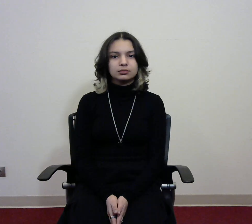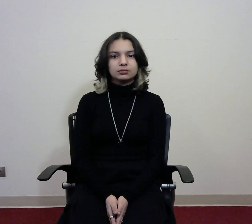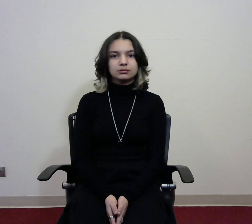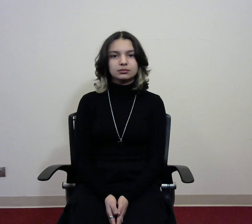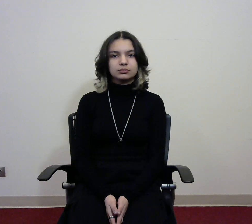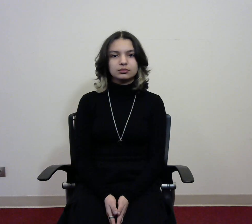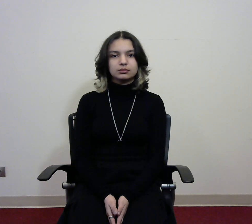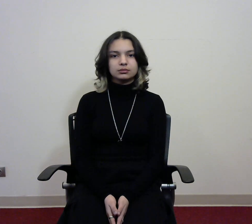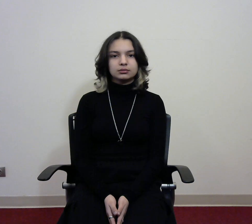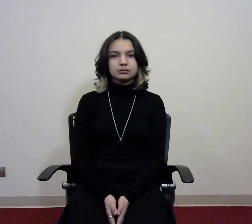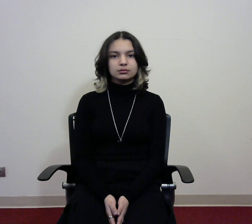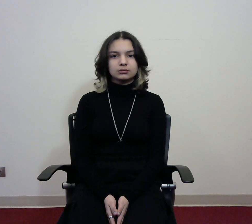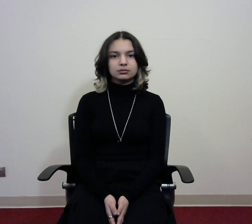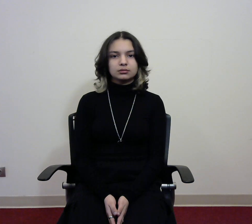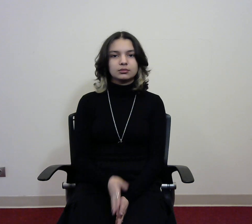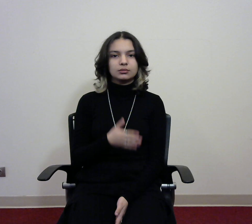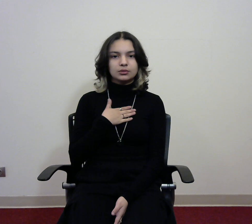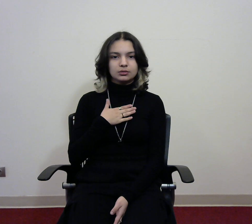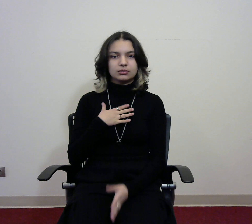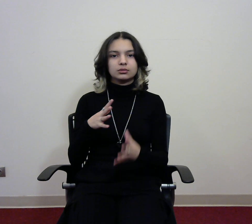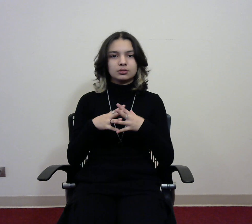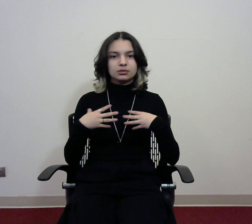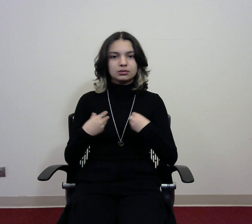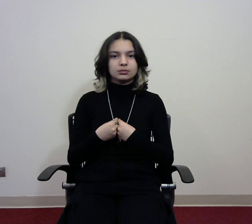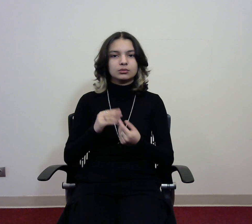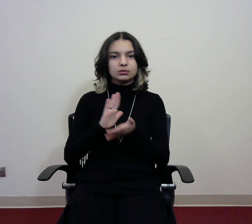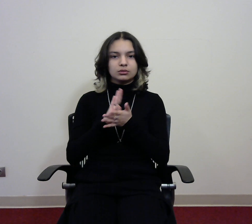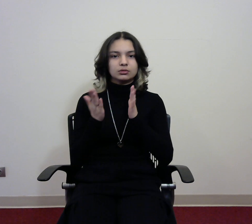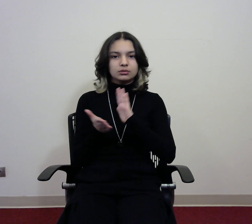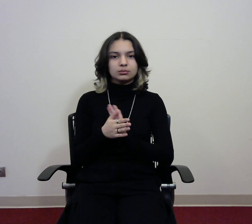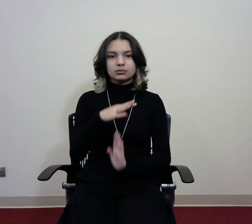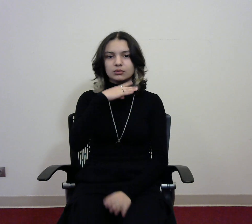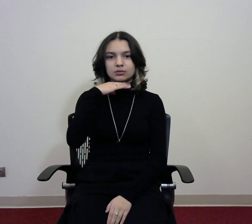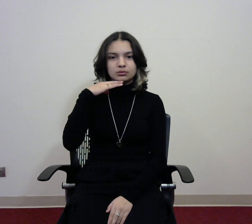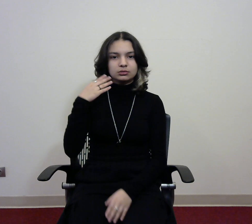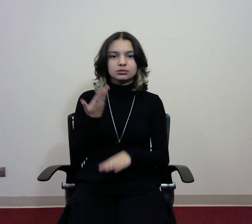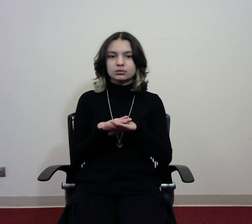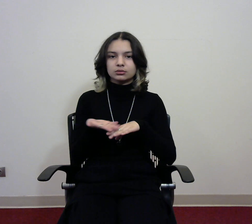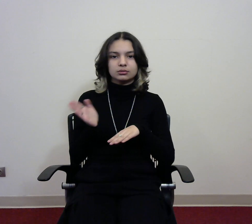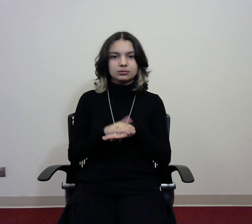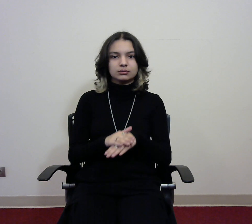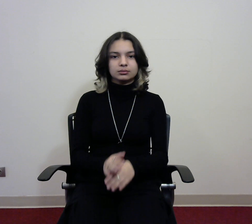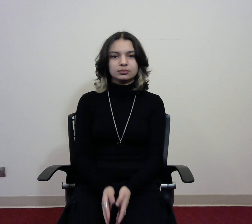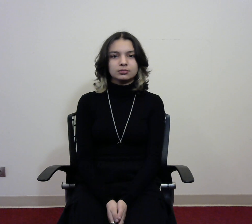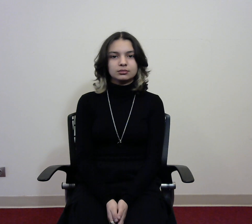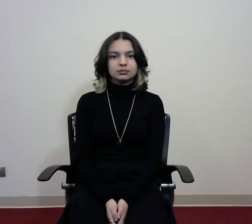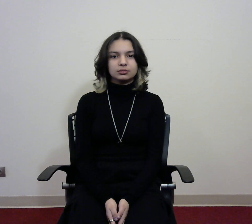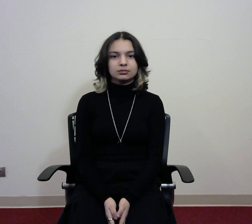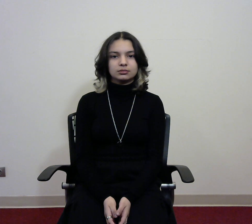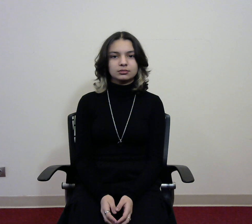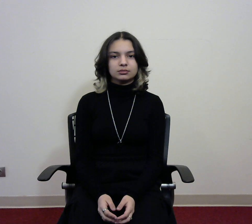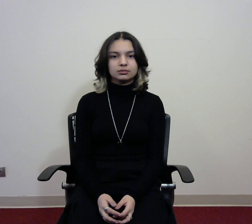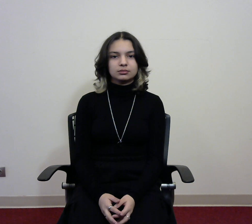Mənim ailəmin vəziyyəti çox ağırdır